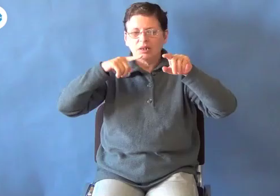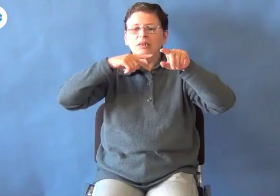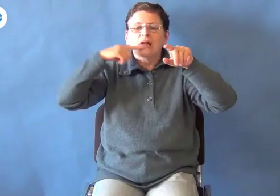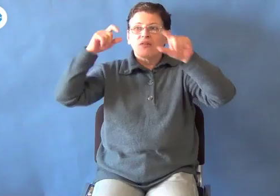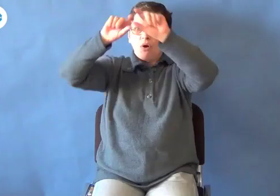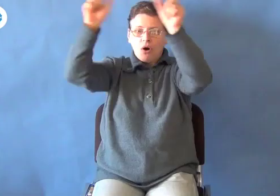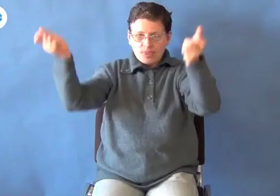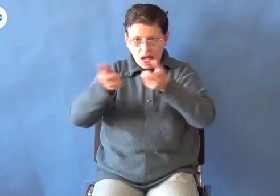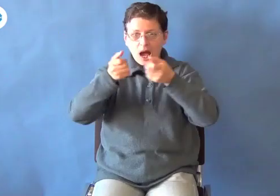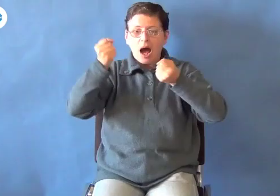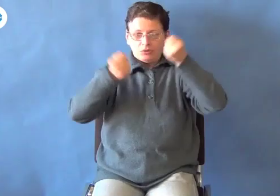Czerwona obwódka.